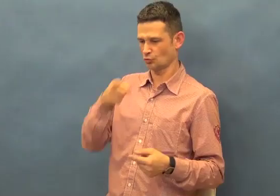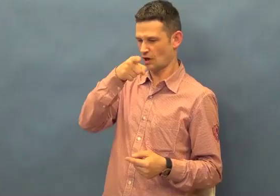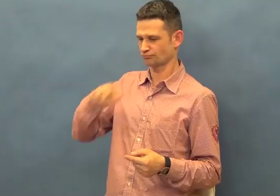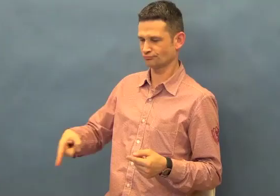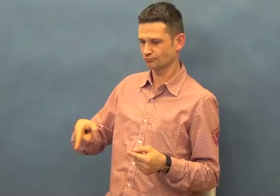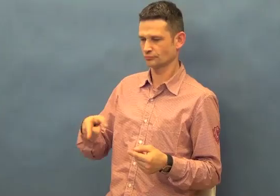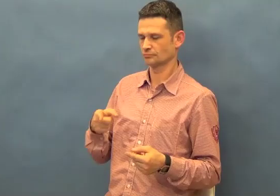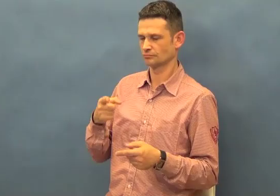Jest skreślone.